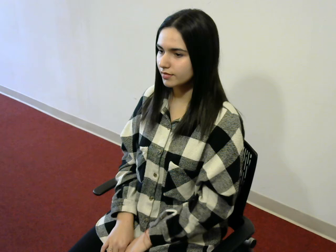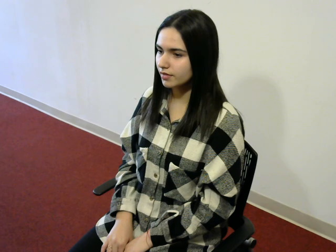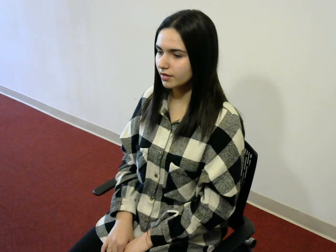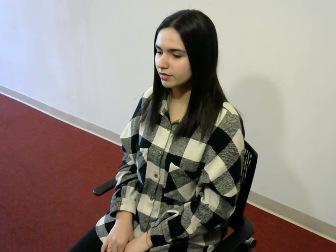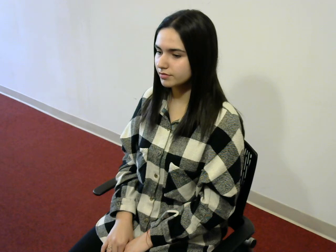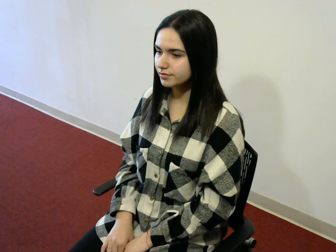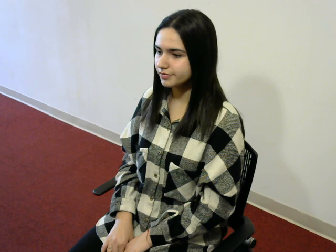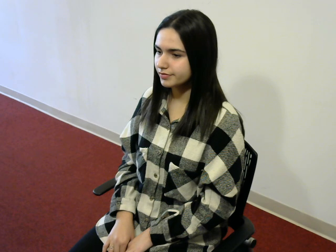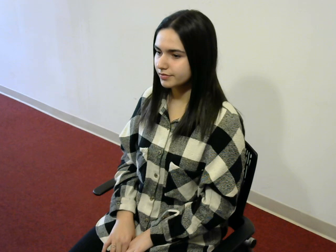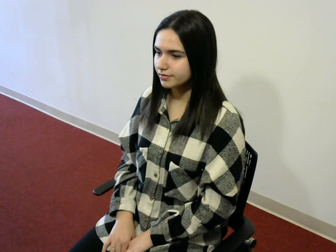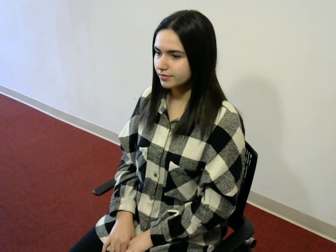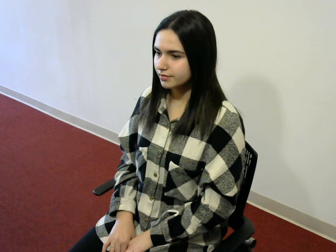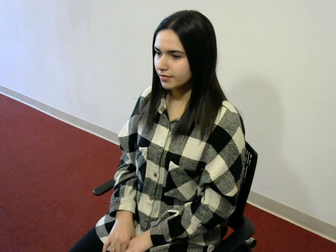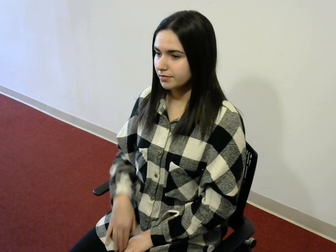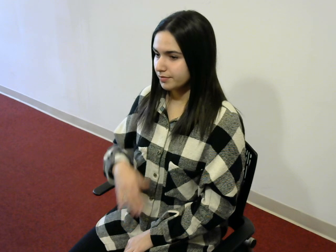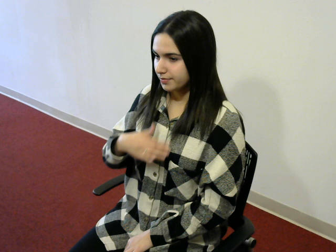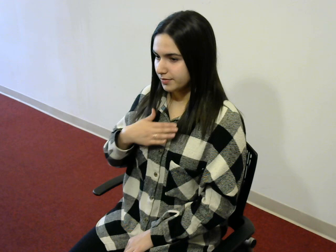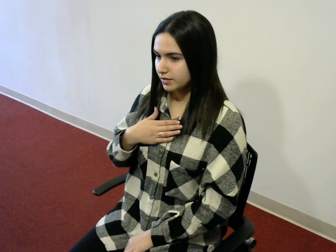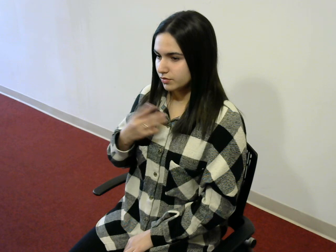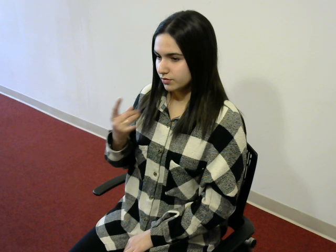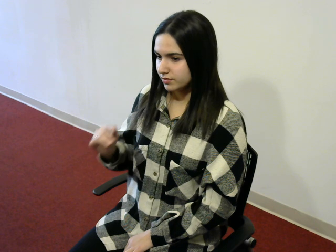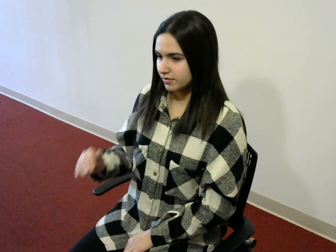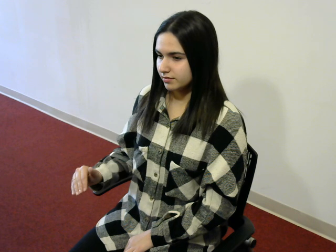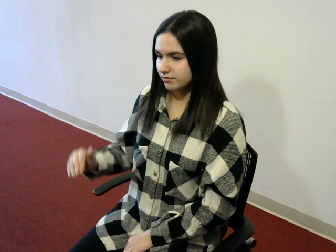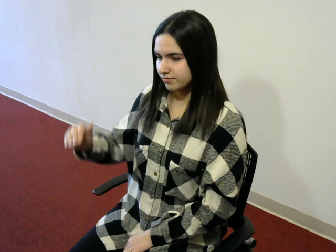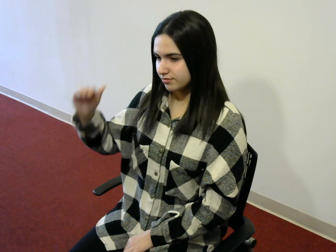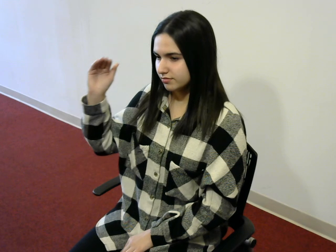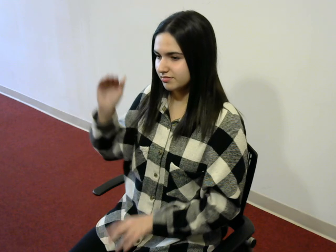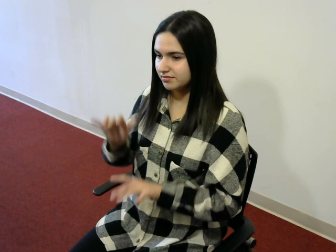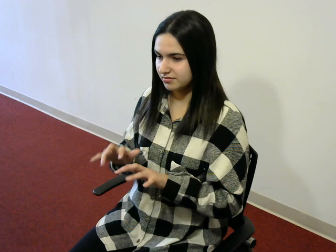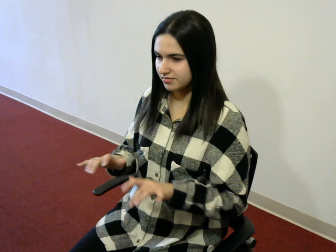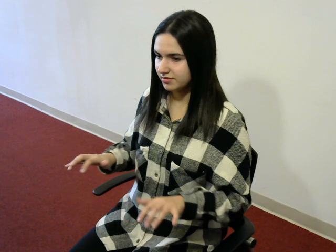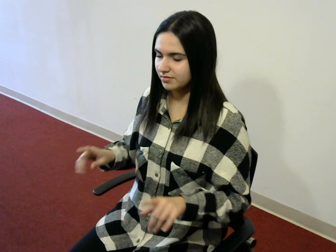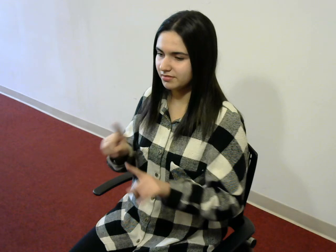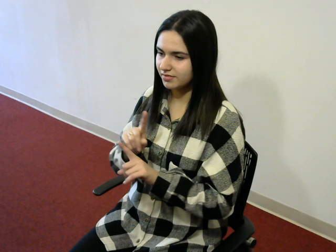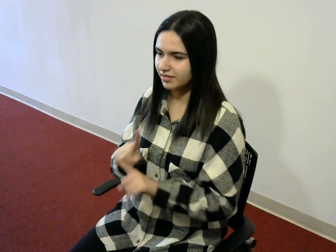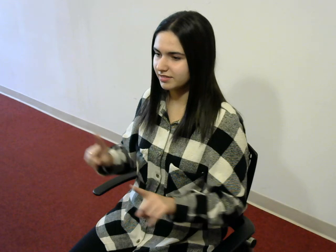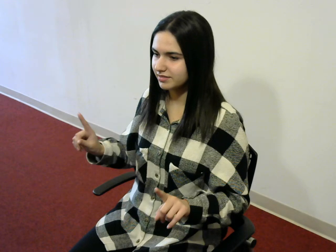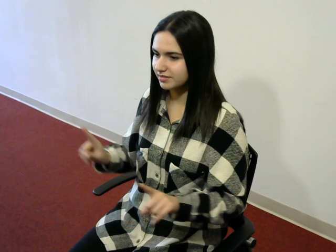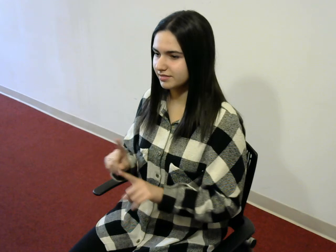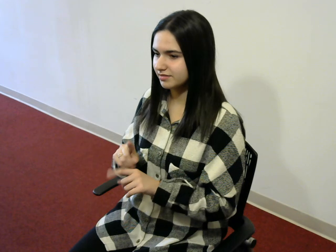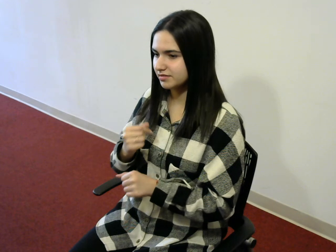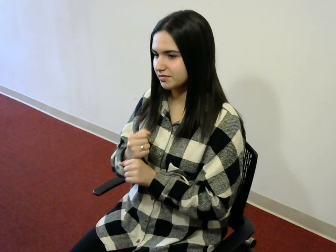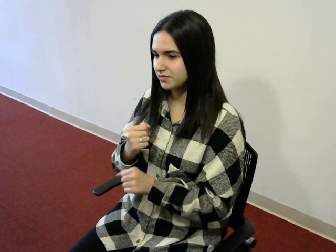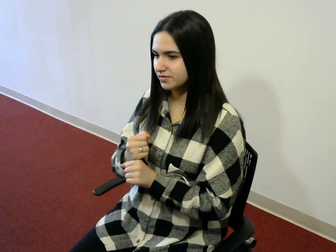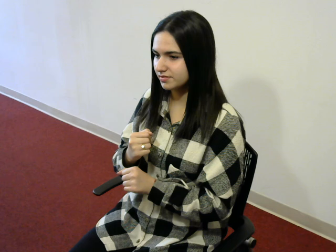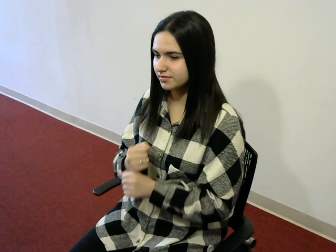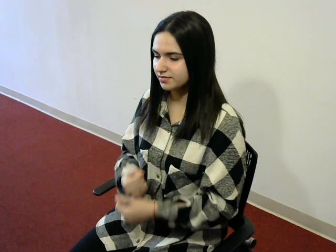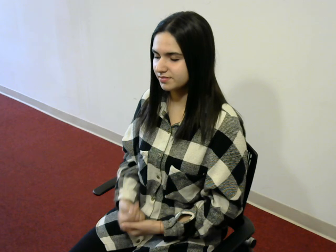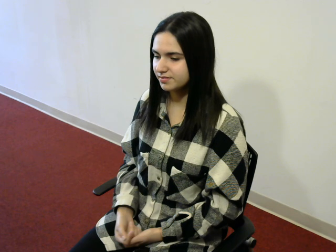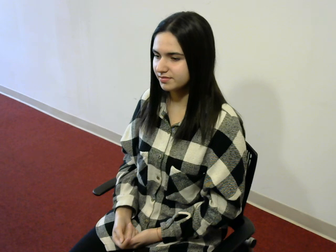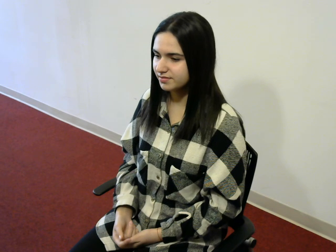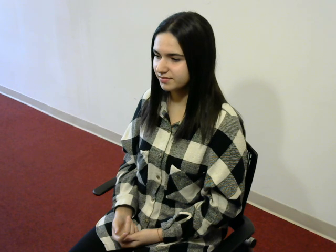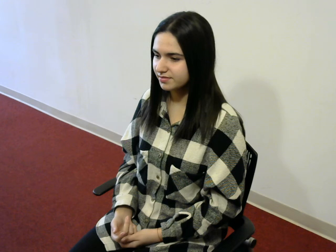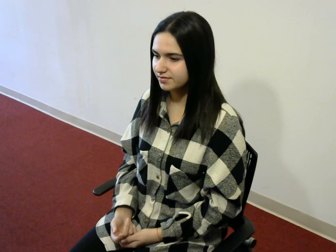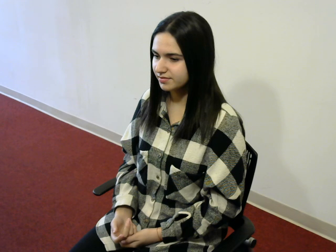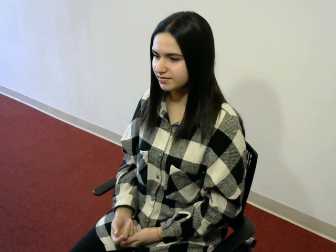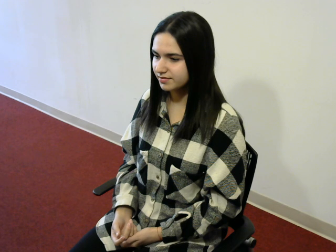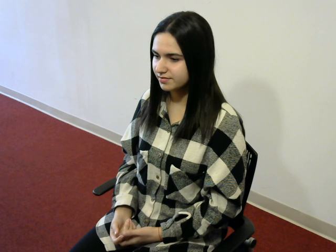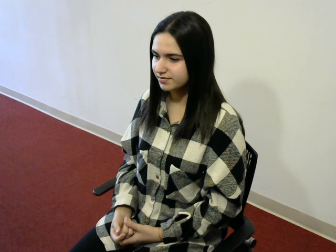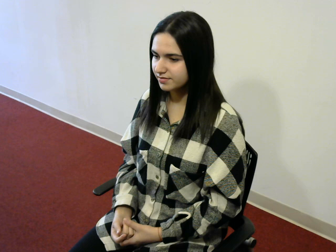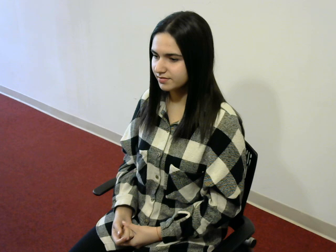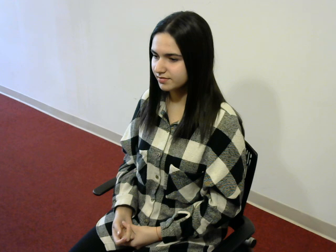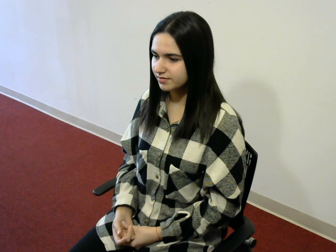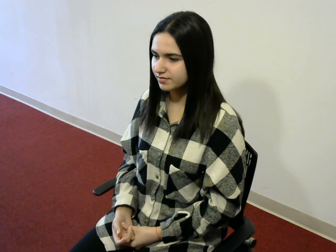Mən uşaq vaxtından pianoda ifa edirəm